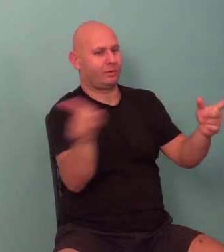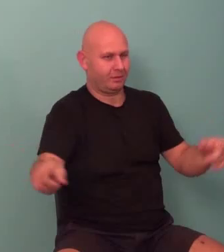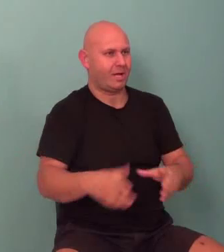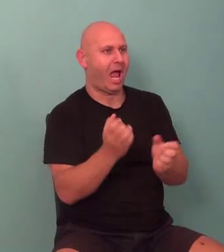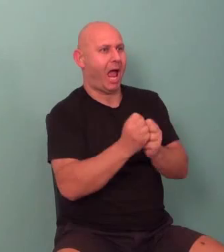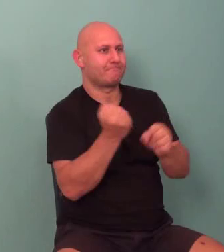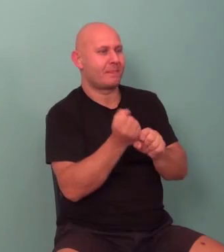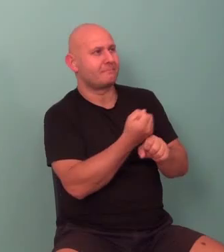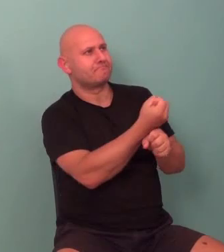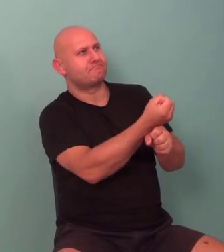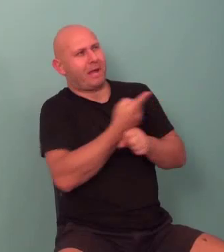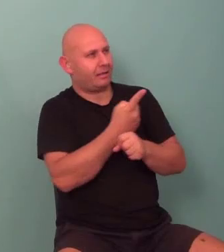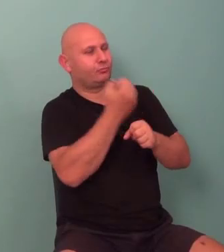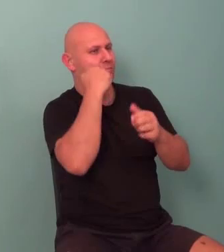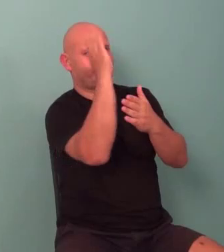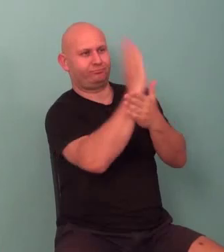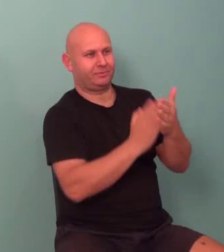Bierze kamień i rzuca nim w szybę, która pęka.